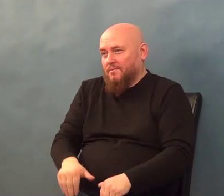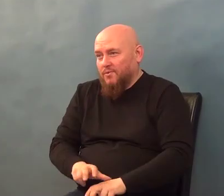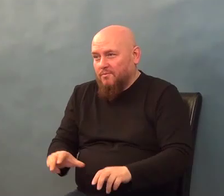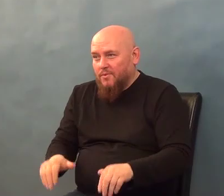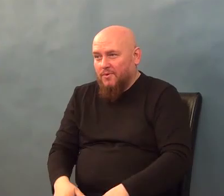Ja na ósmą.